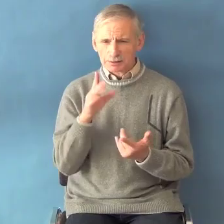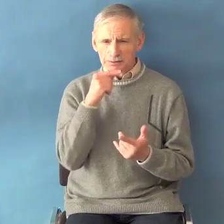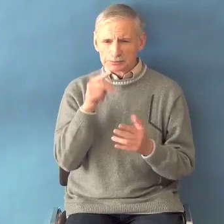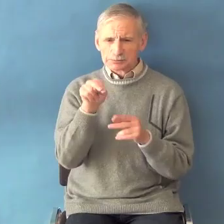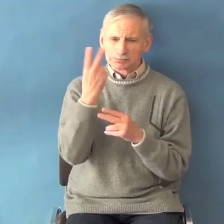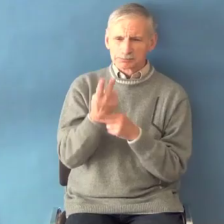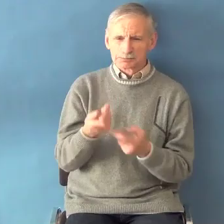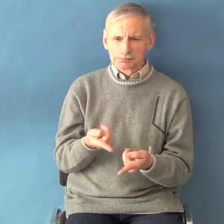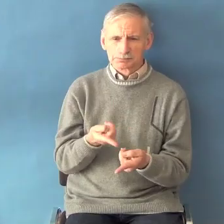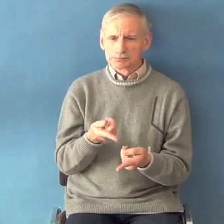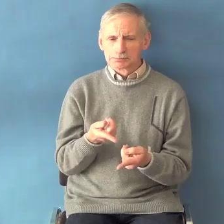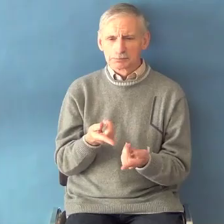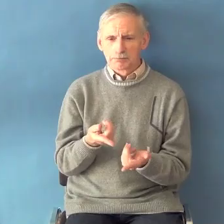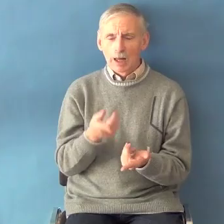Jest nieczytelne.